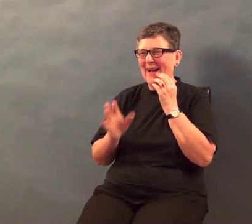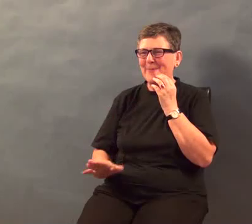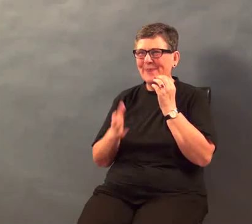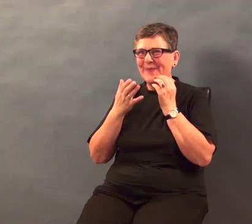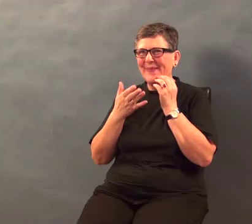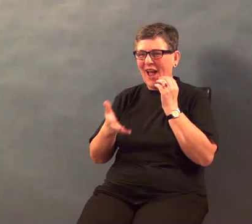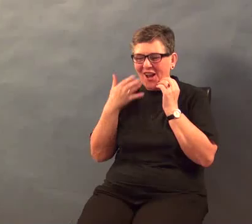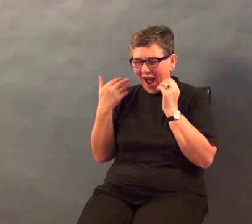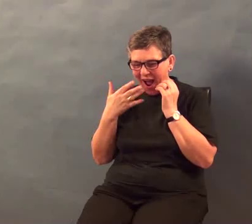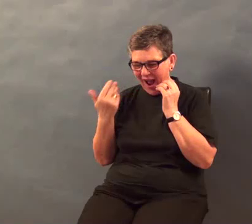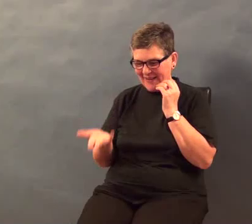Jest kot.